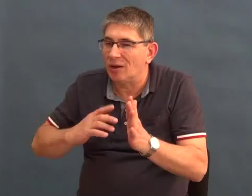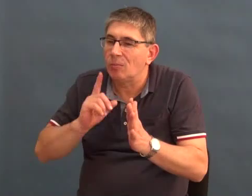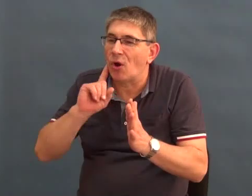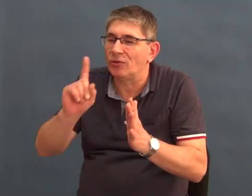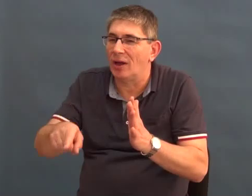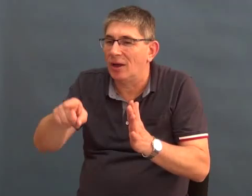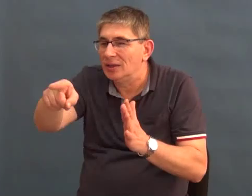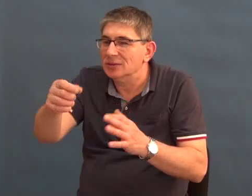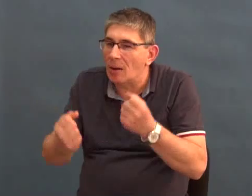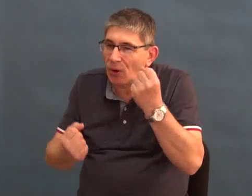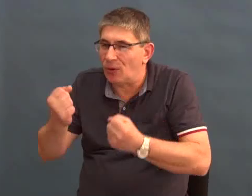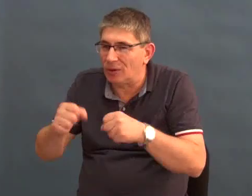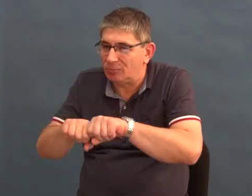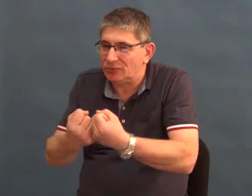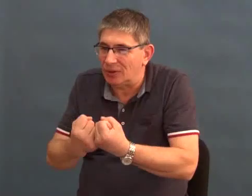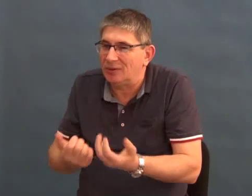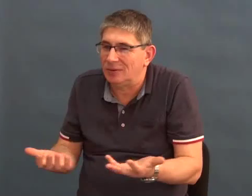Później zepsuje ci się samochód.